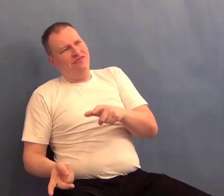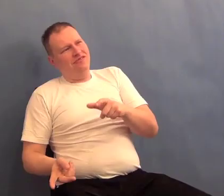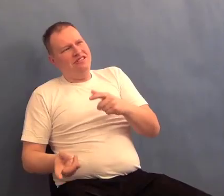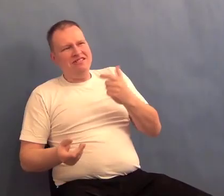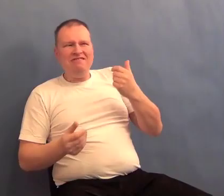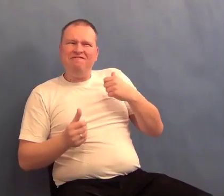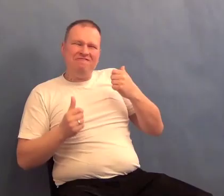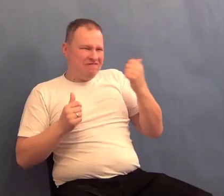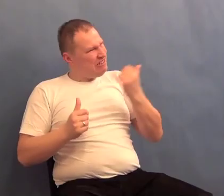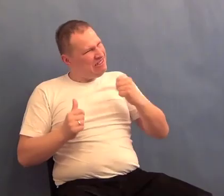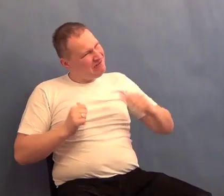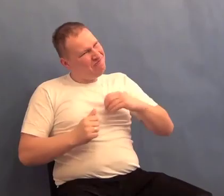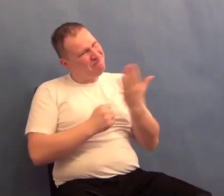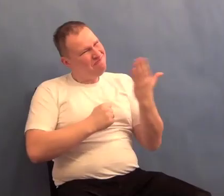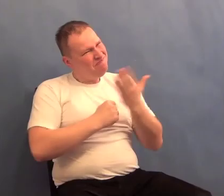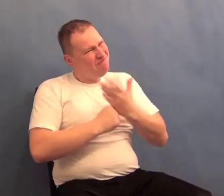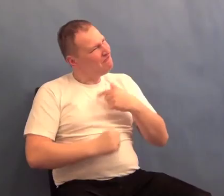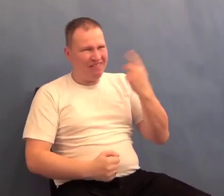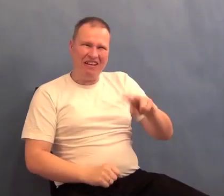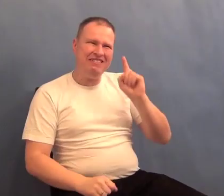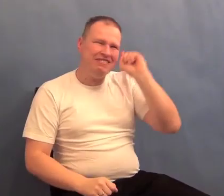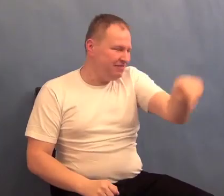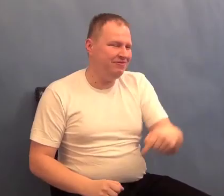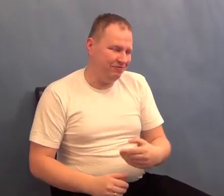Z zemsty planuje jeszcze raz wpaść tam.